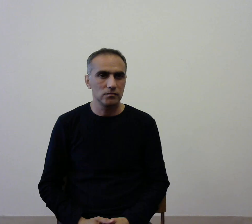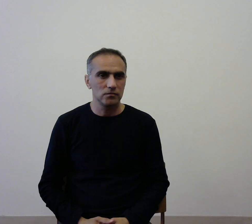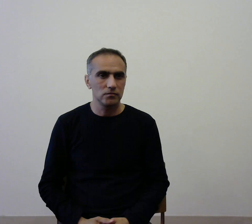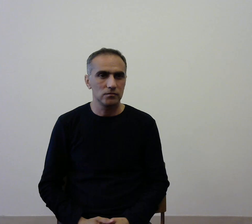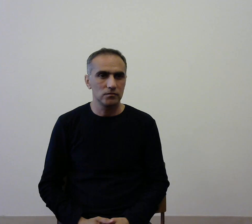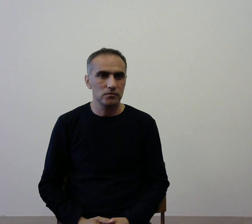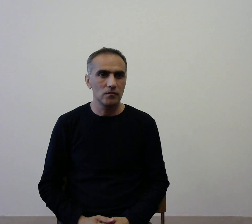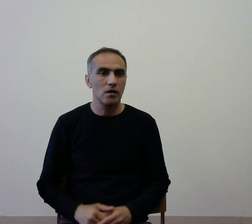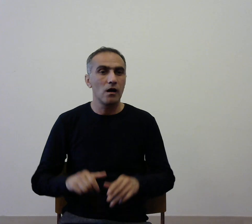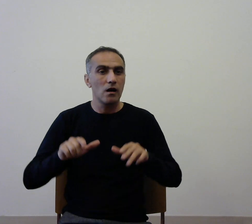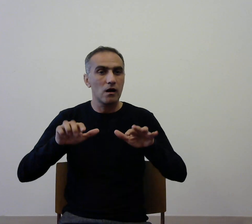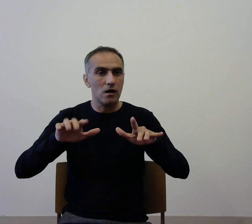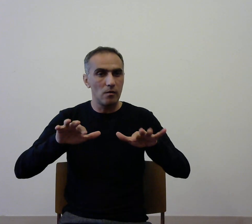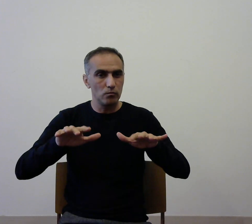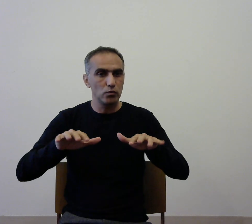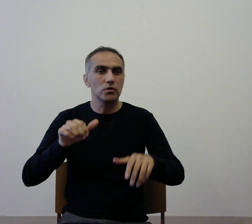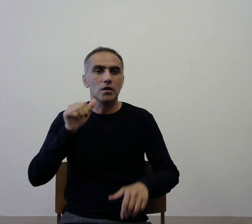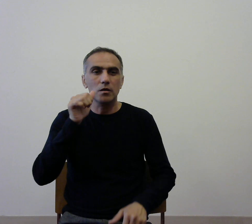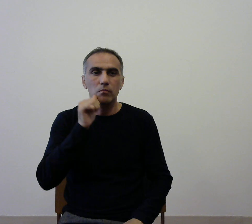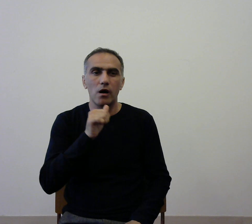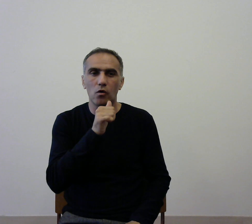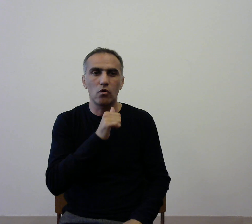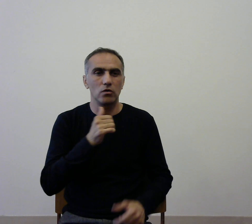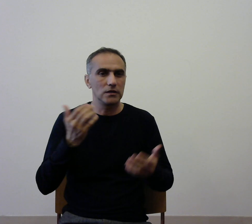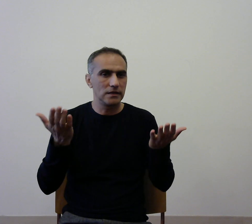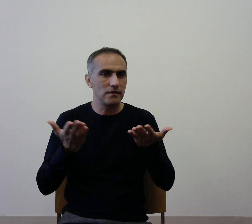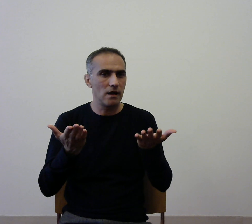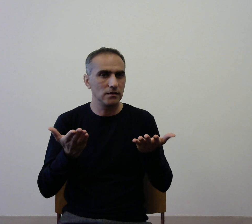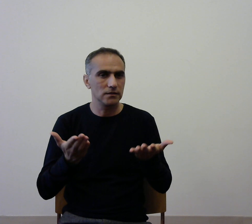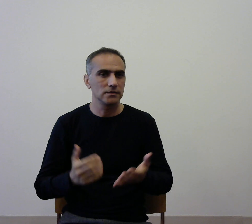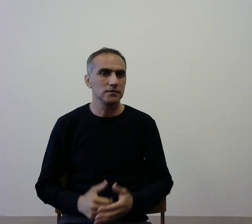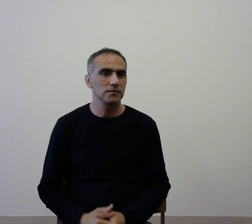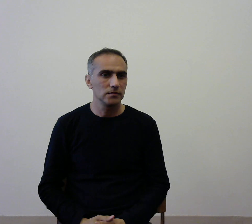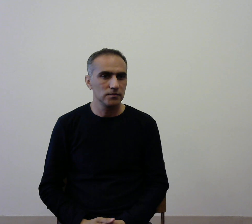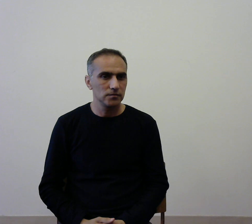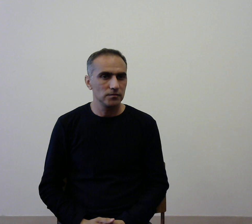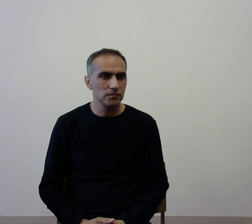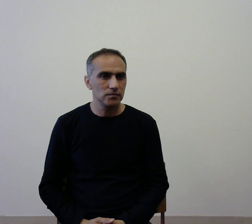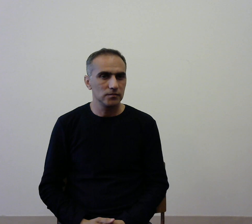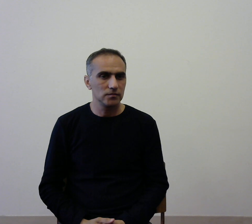Kompüterin parolu nədir?